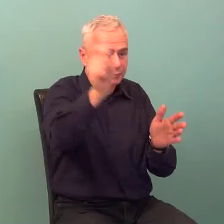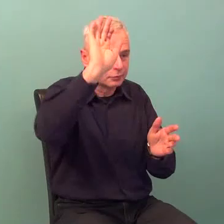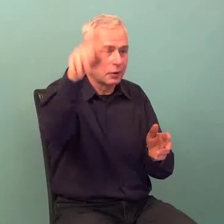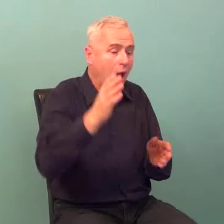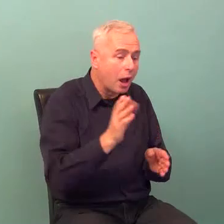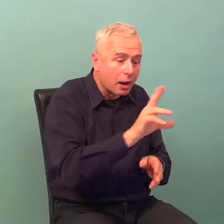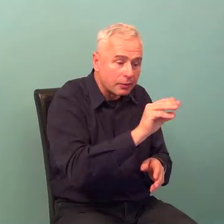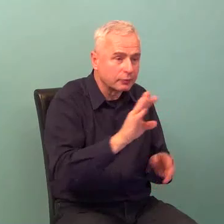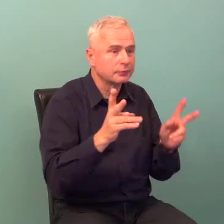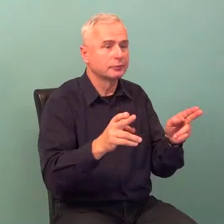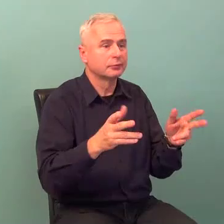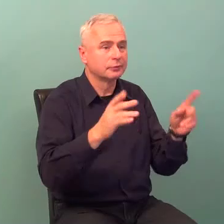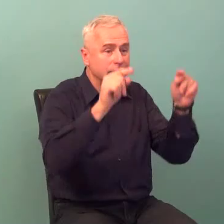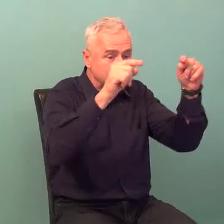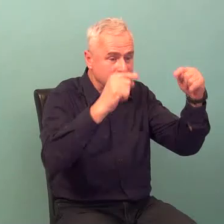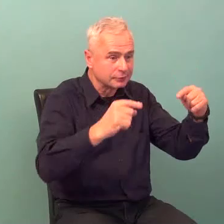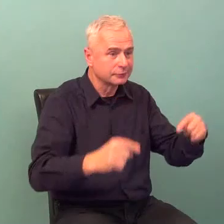A w poniedziałek, wtorek, środę - w tych terminach...